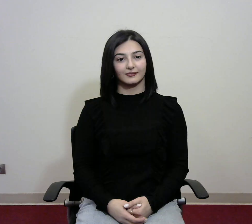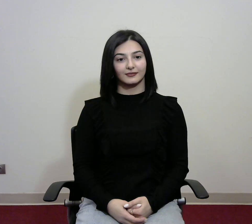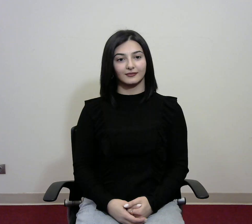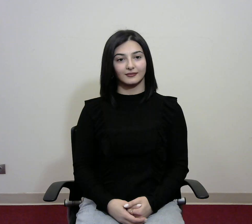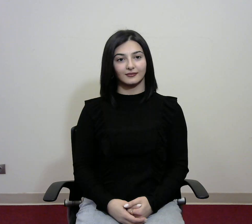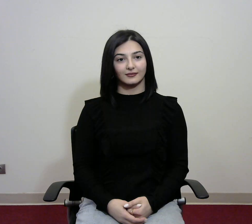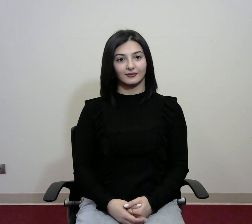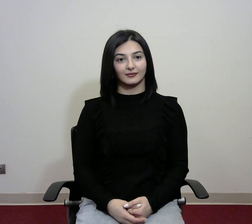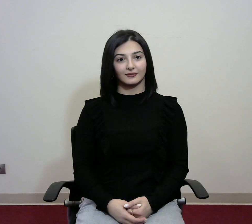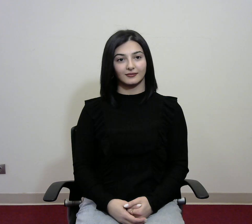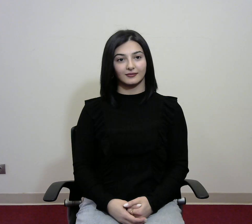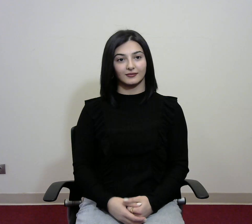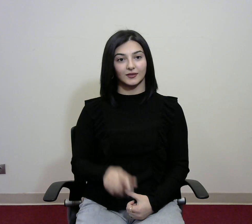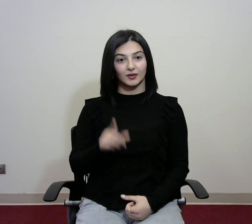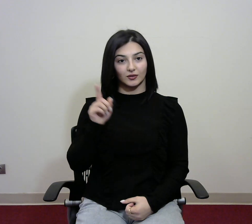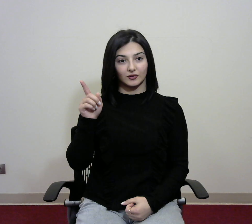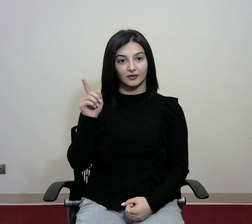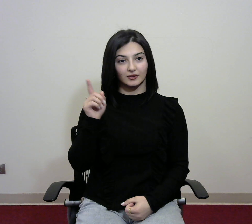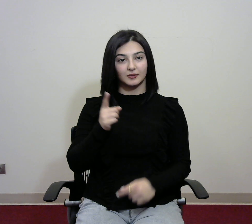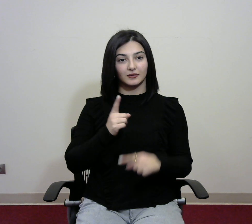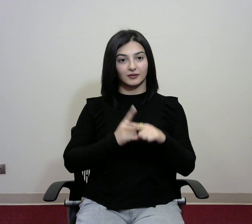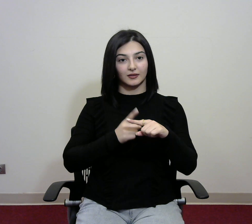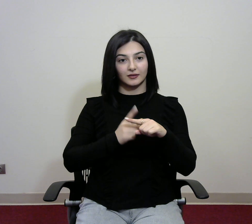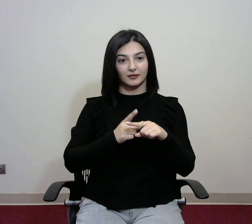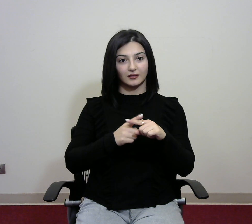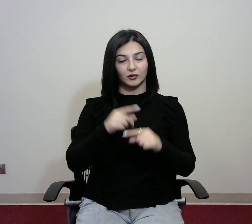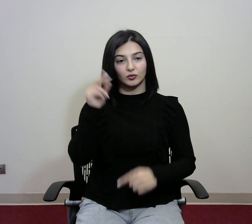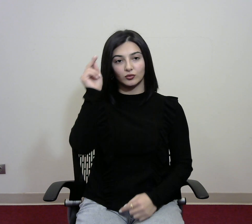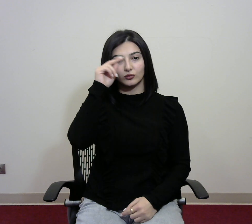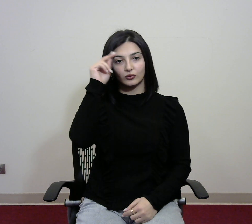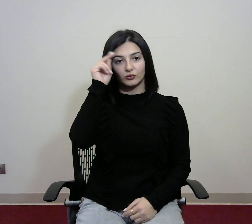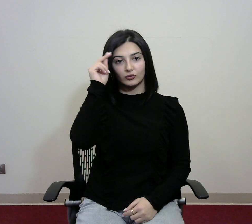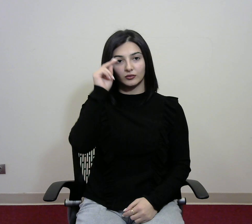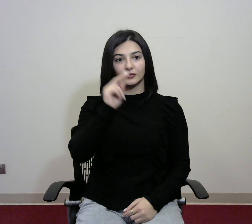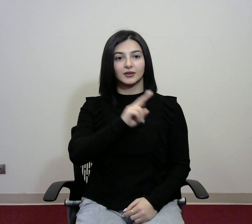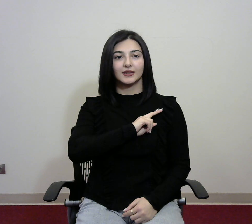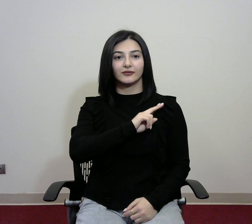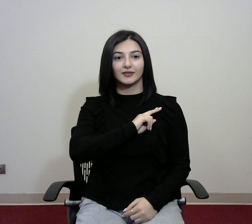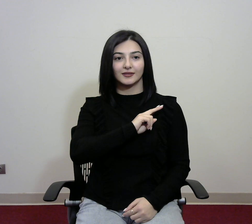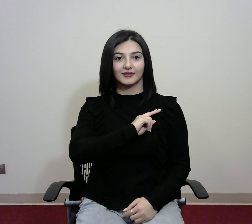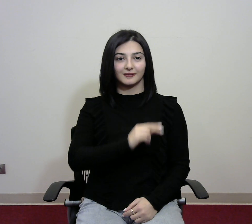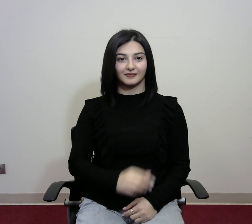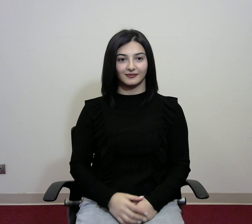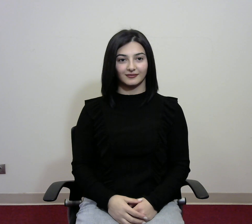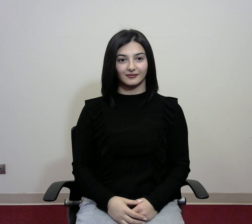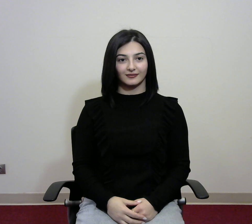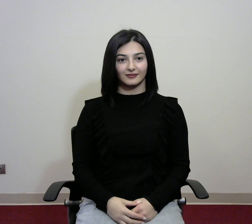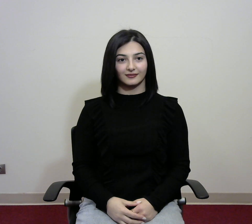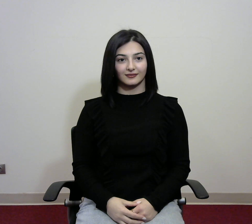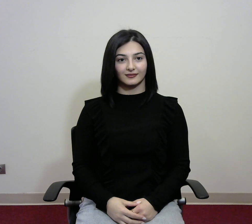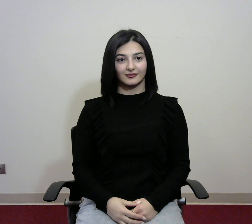O riyazi dərsləri sevir